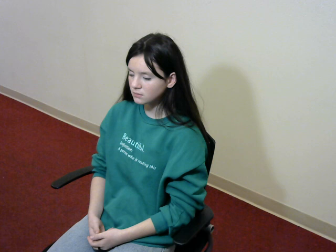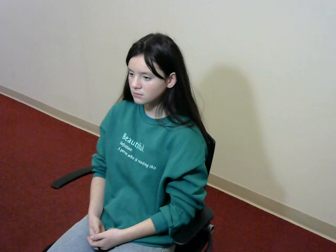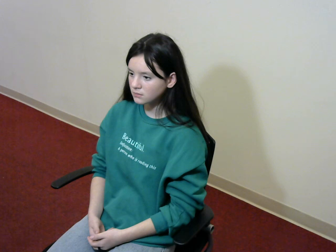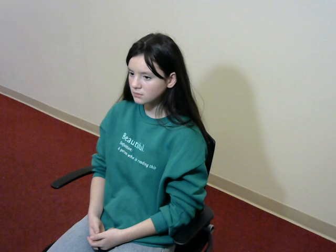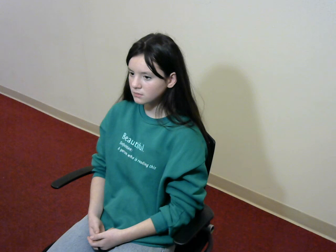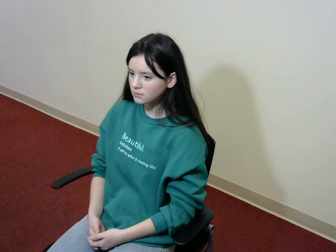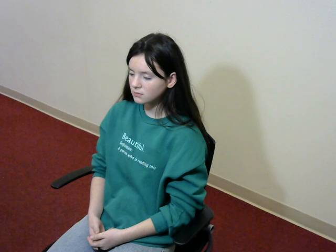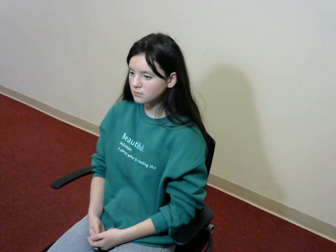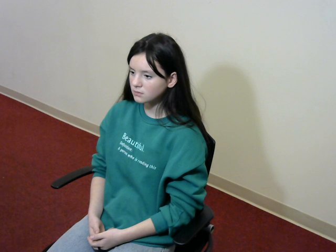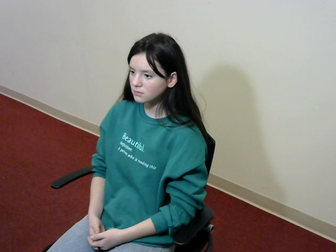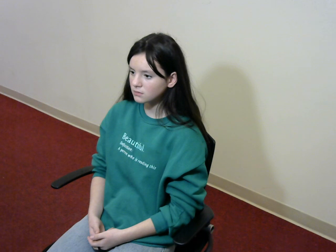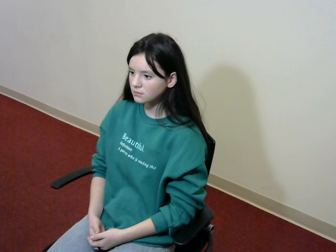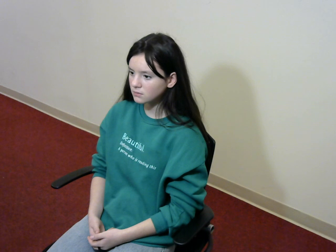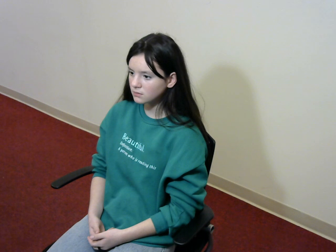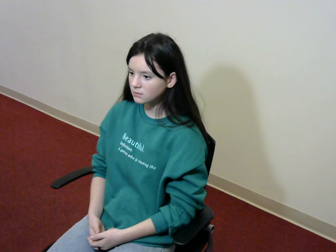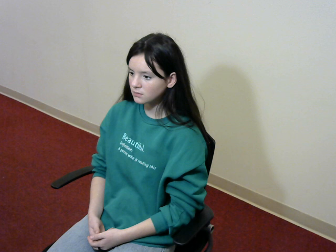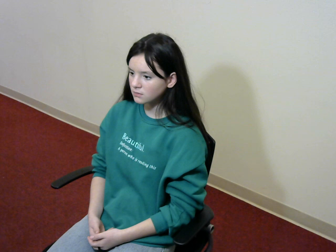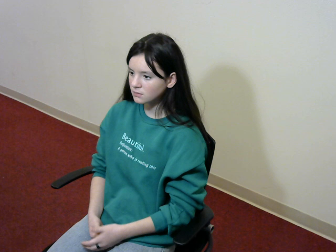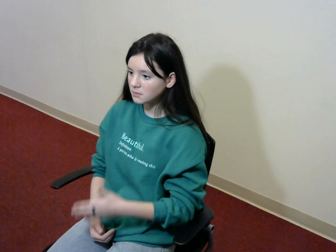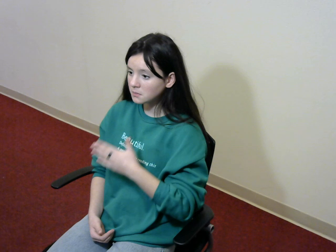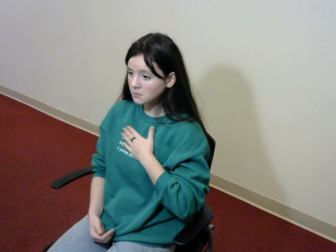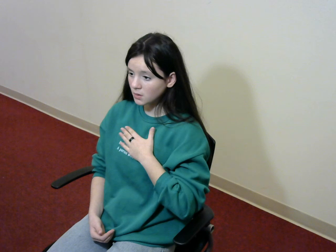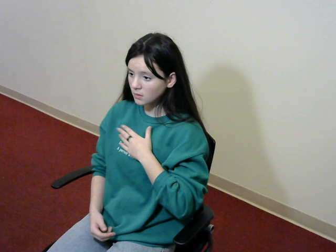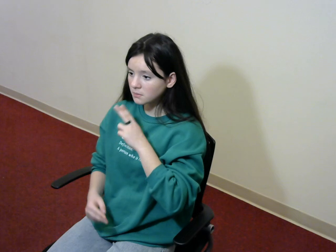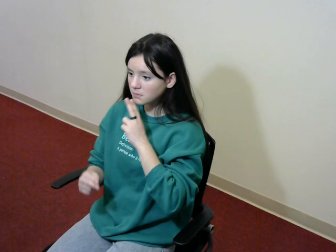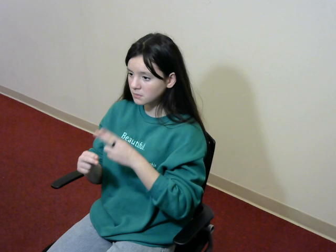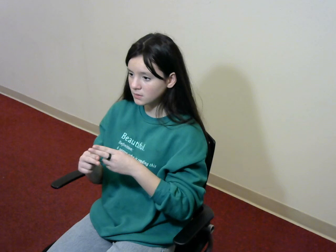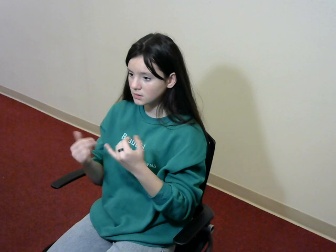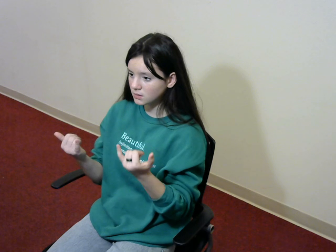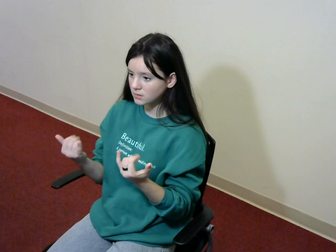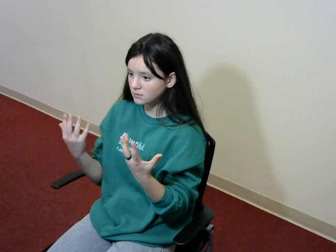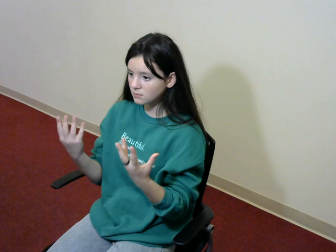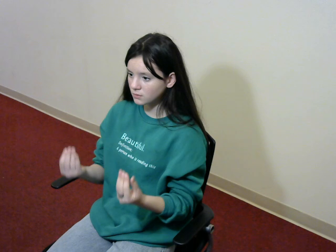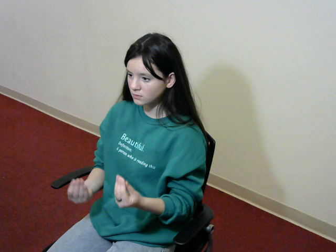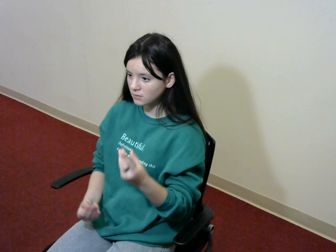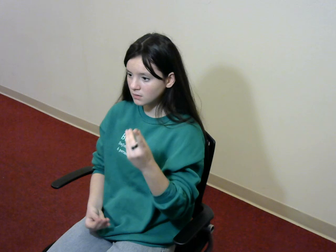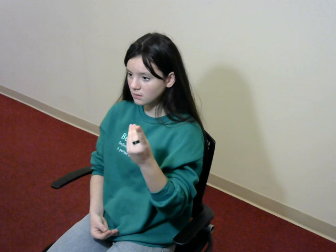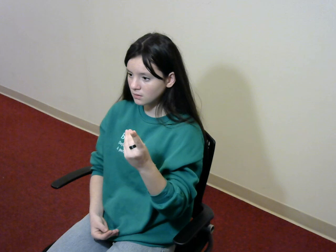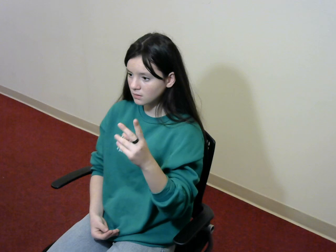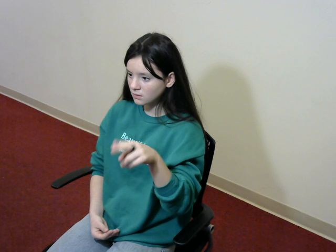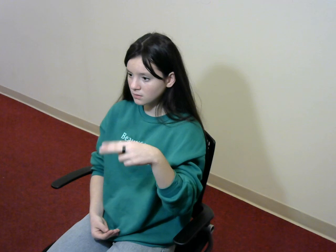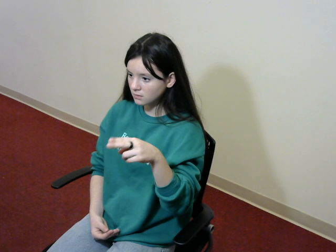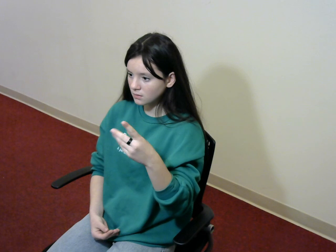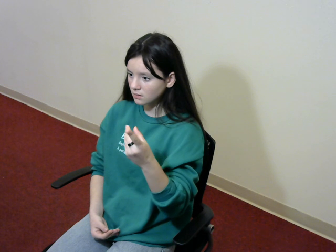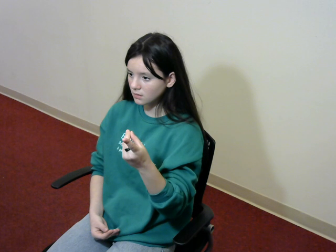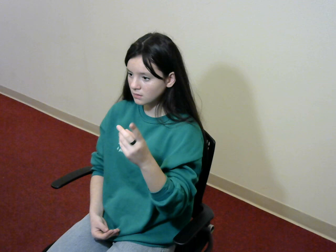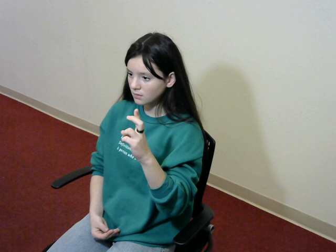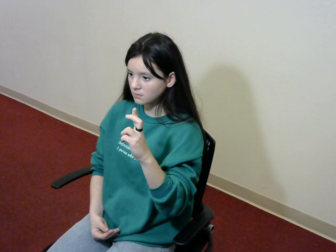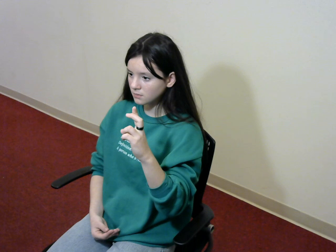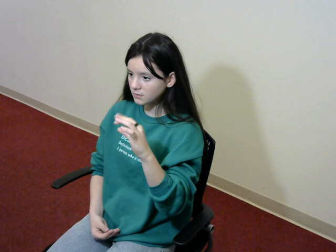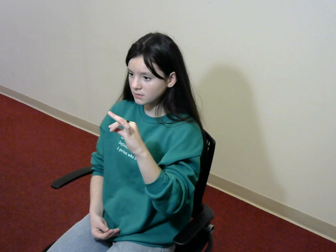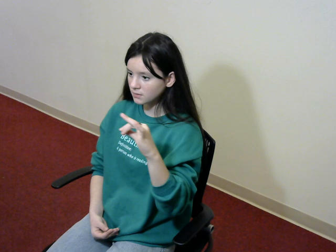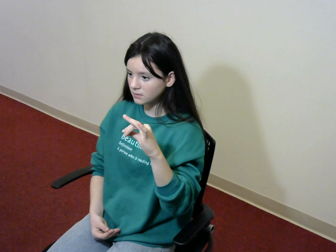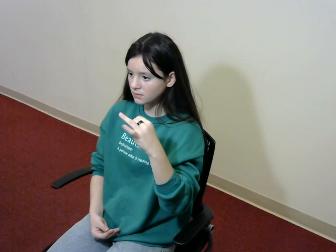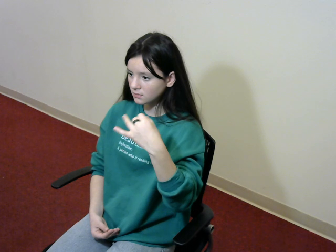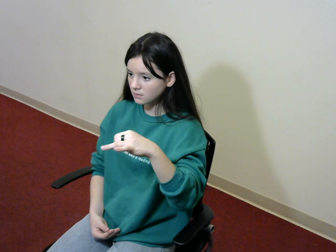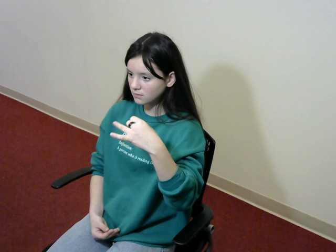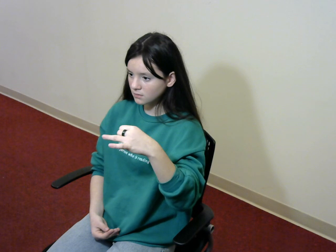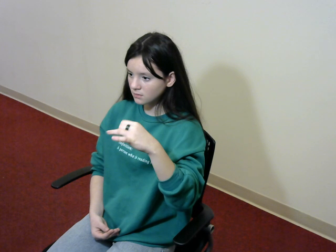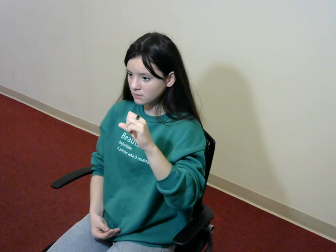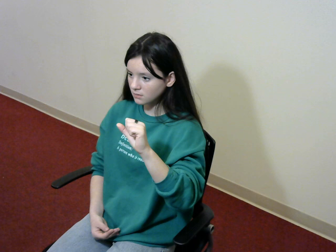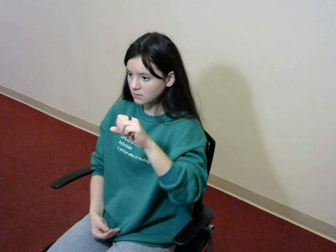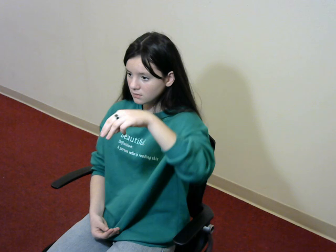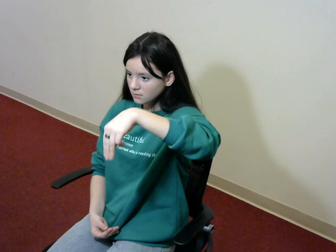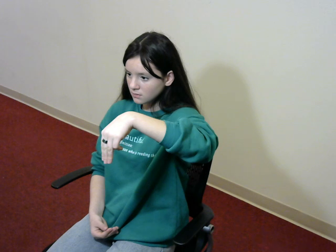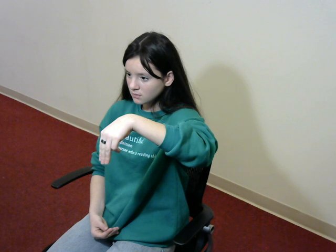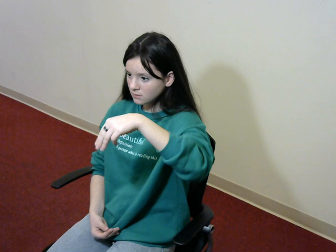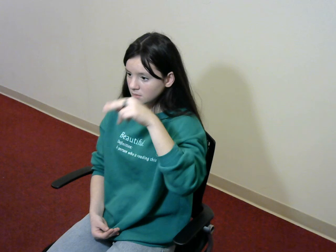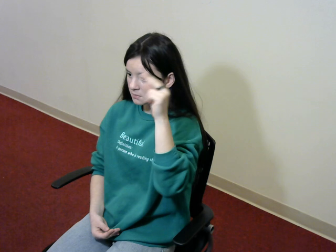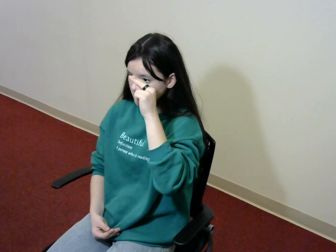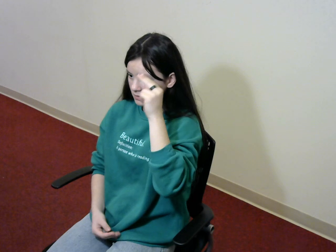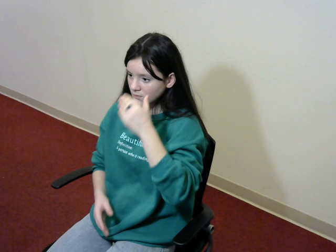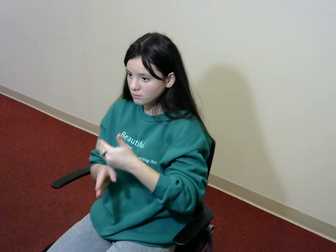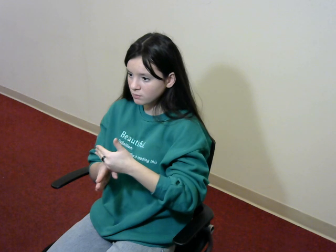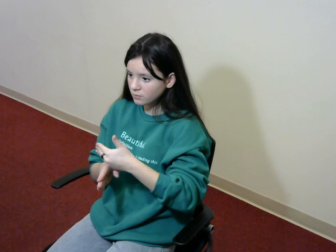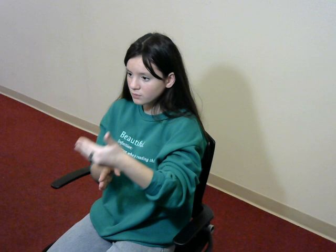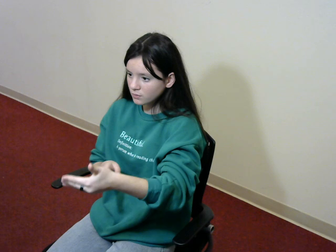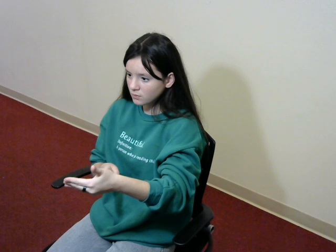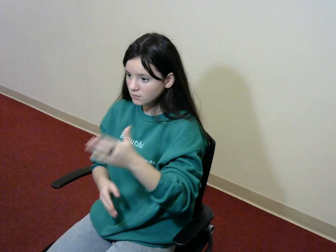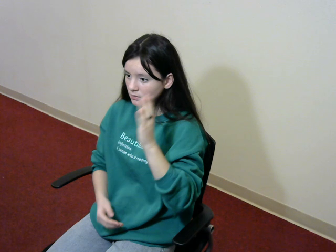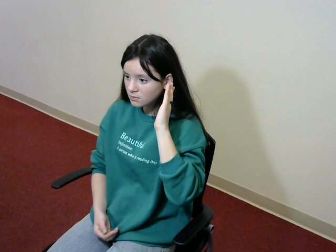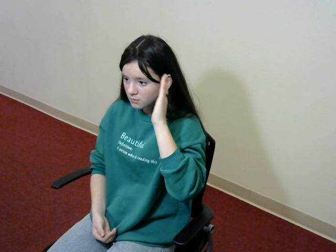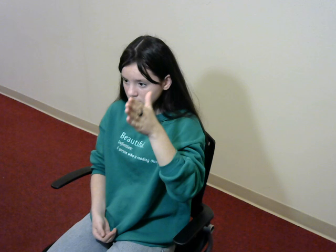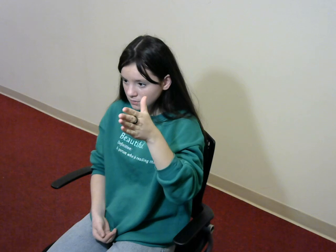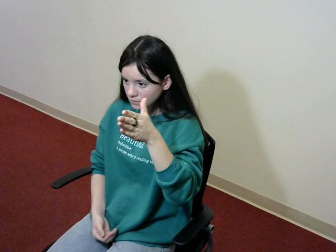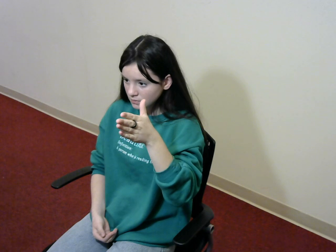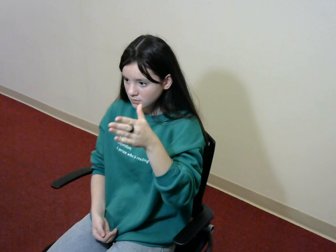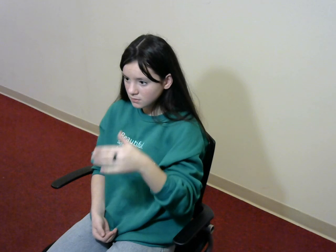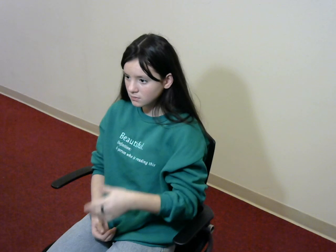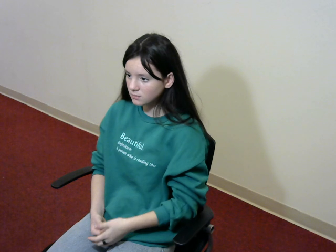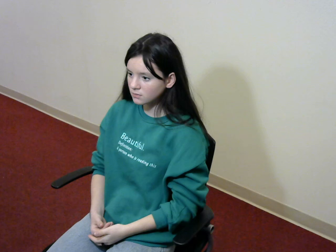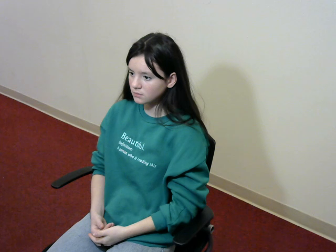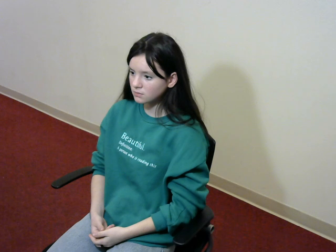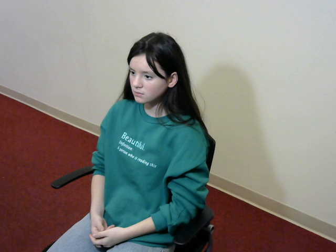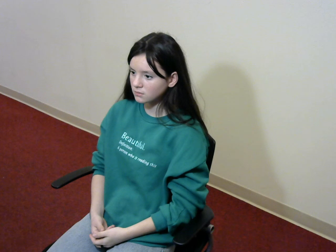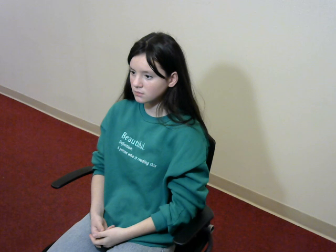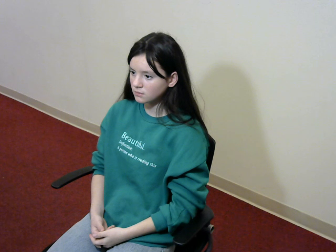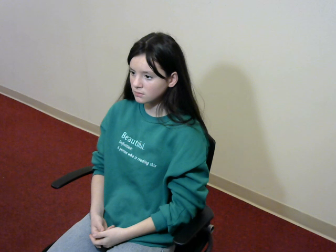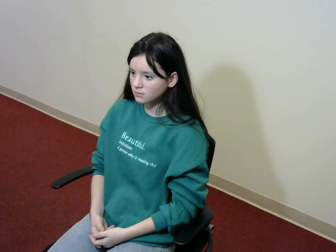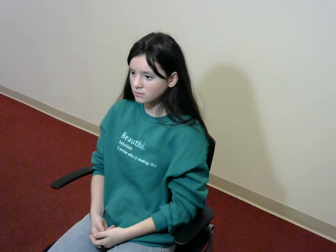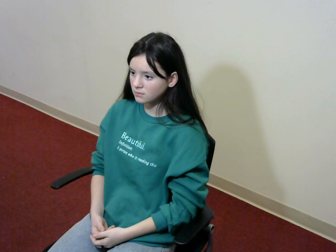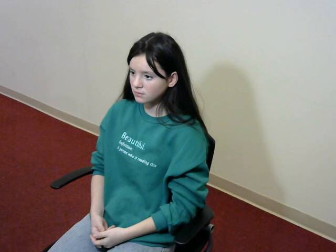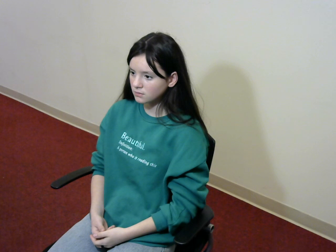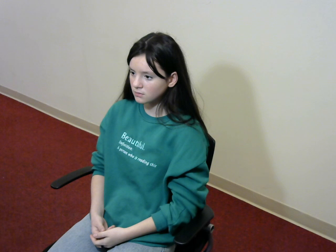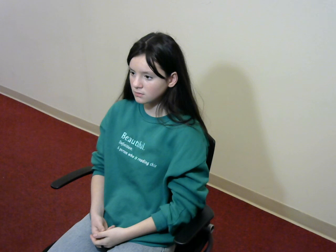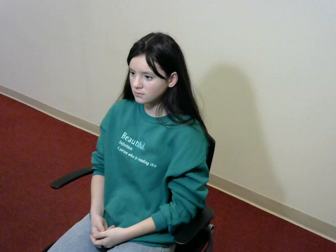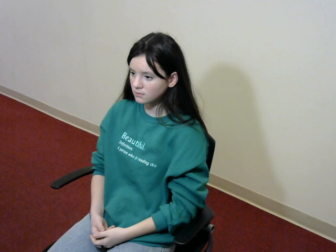Mənim bacım bu gün ədəbiyyat dərsinə gecikəcək